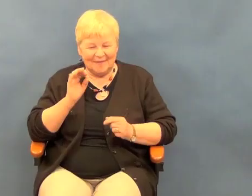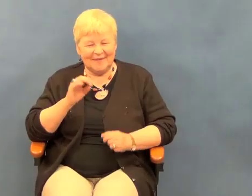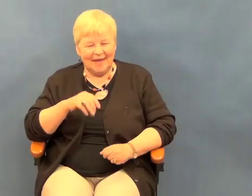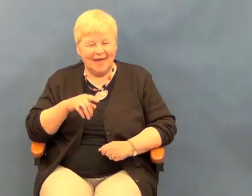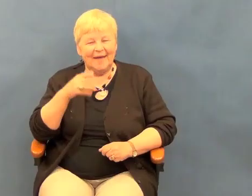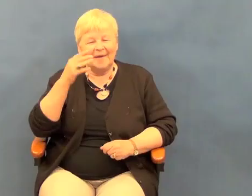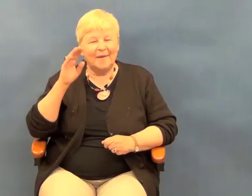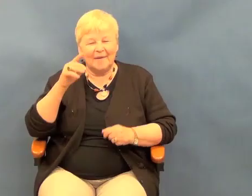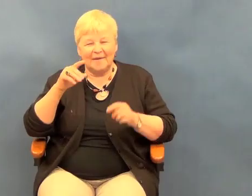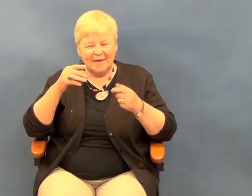To...